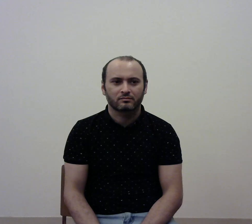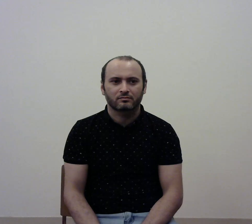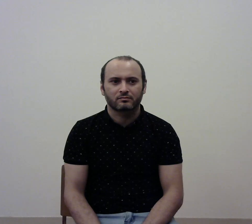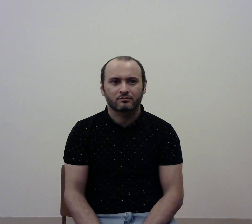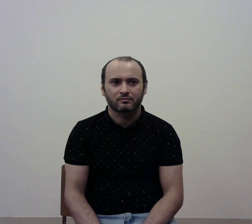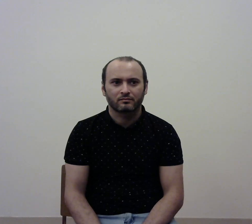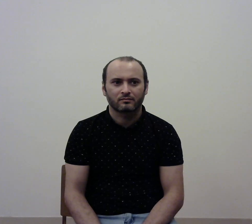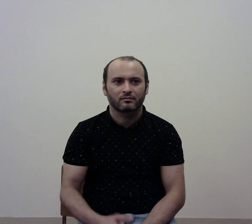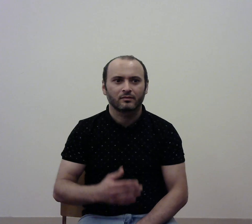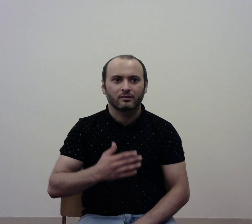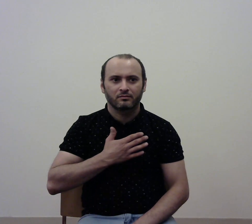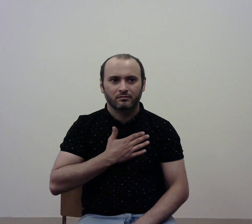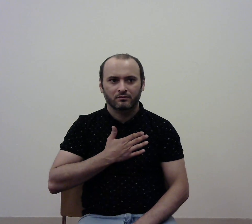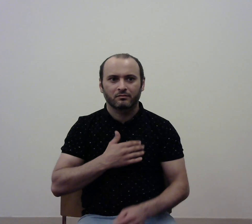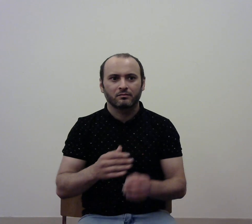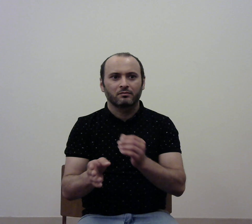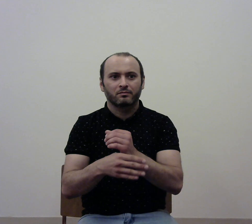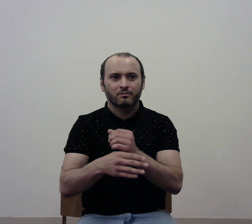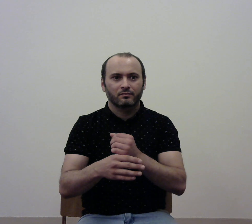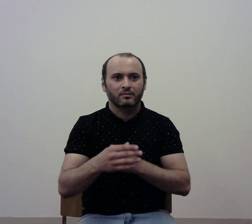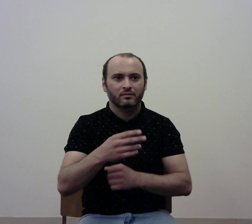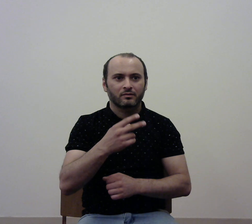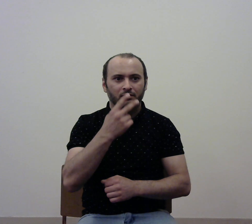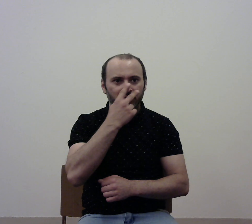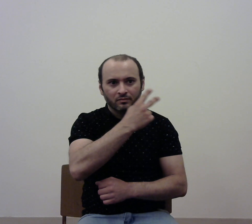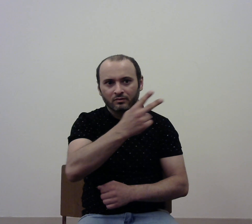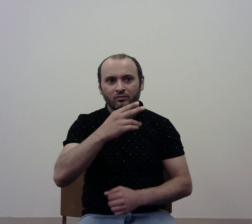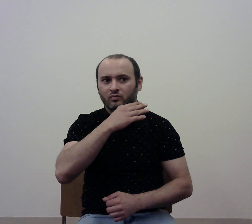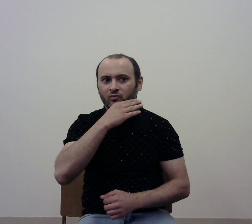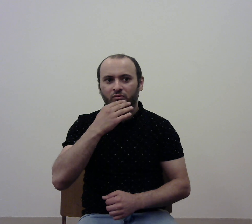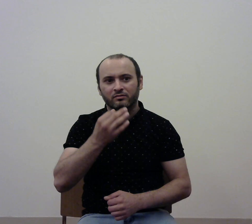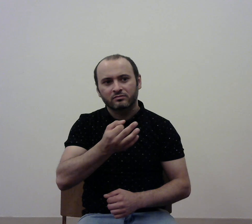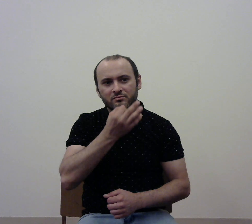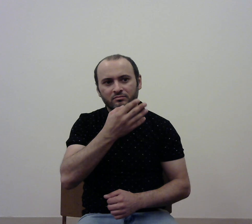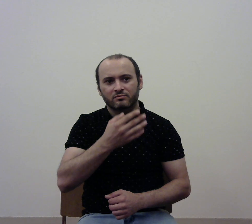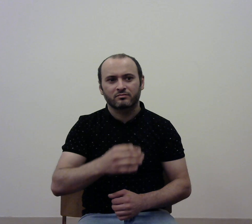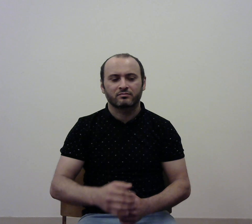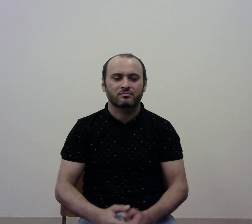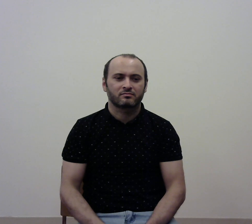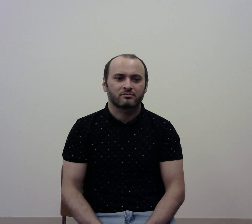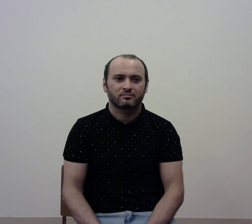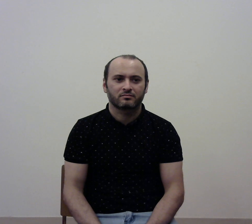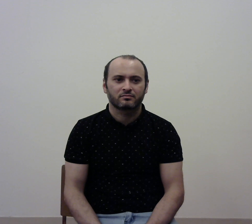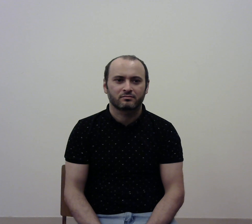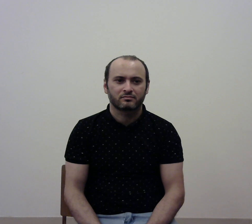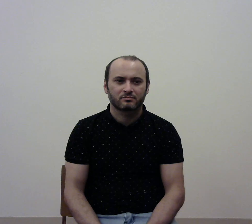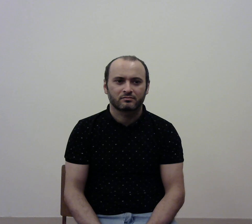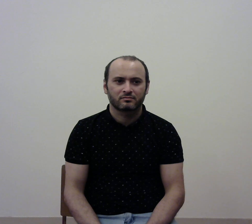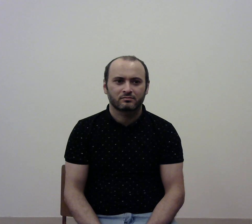Mənim balıqlara baxmaqdan çox xoşum gəlir